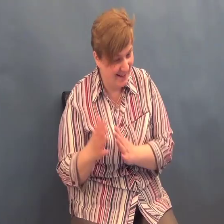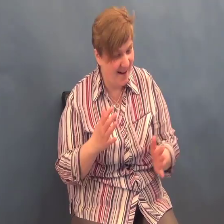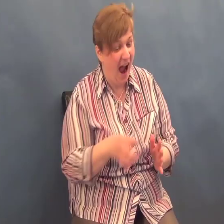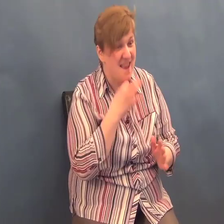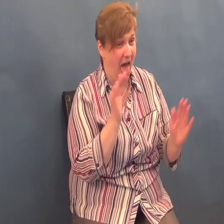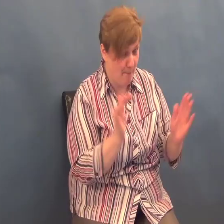Lepiej, są krótsze.